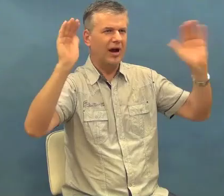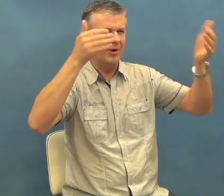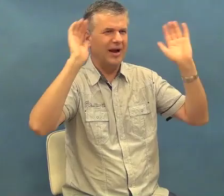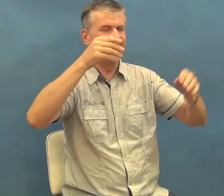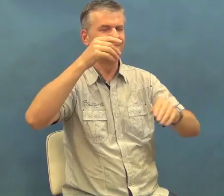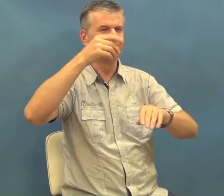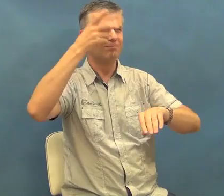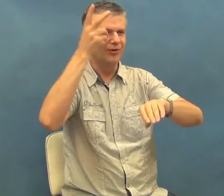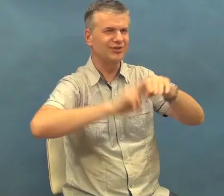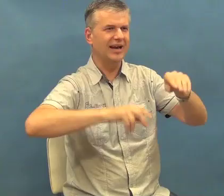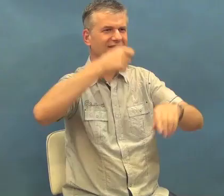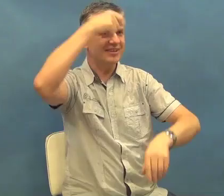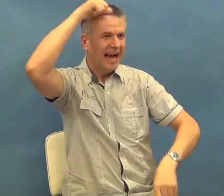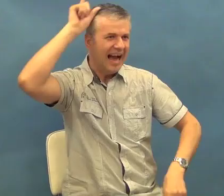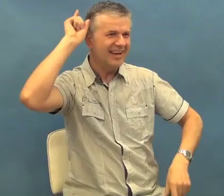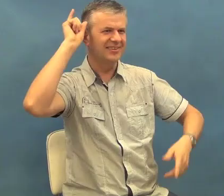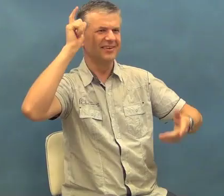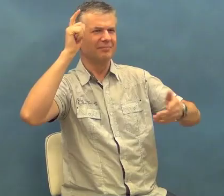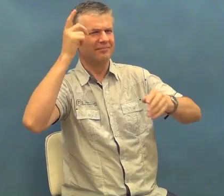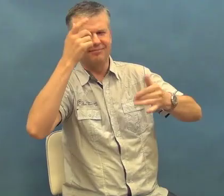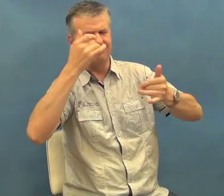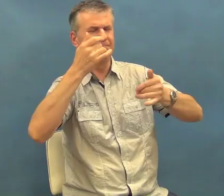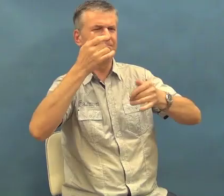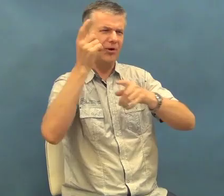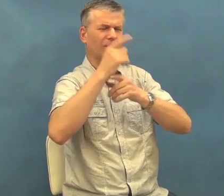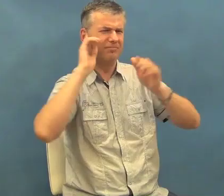Alarmy policji, straży pożarnej.